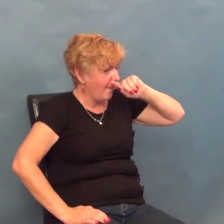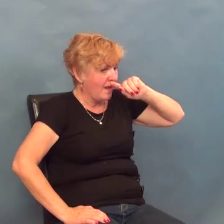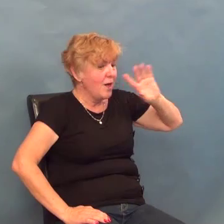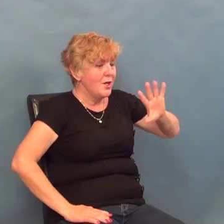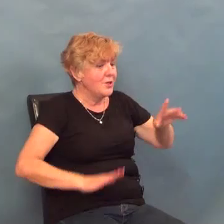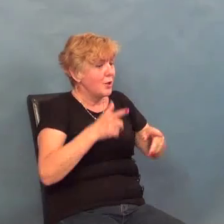To nie jest wymyślone.